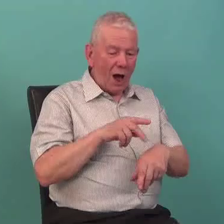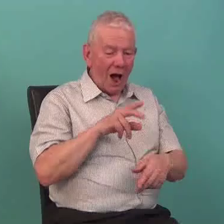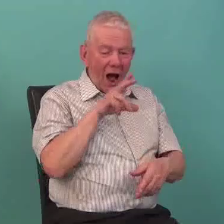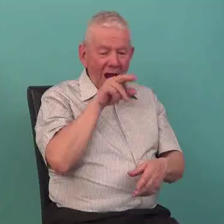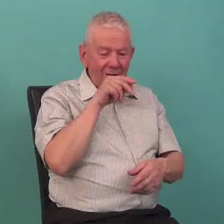Kukułka.